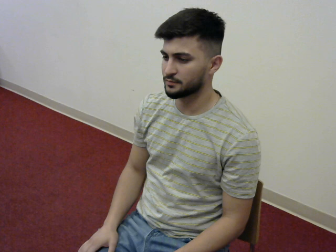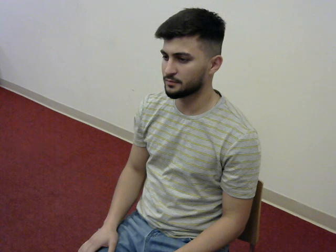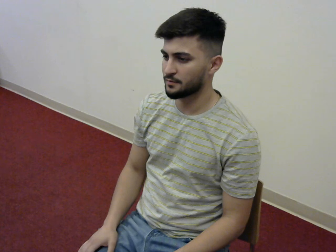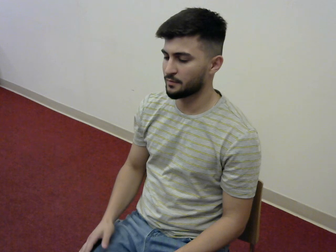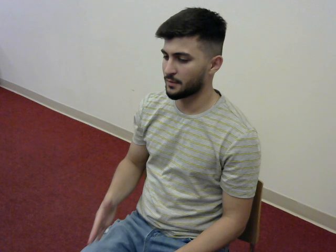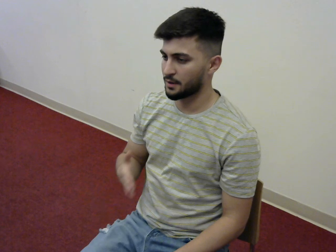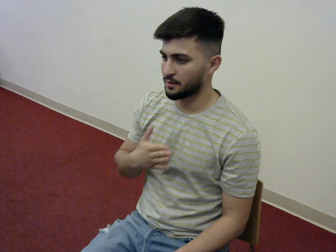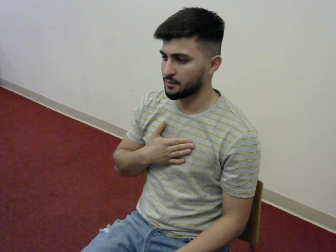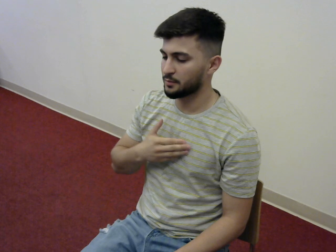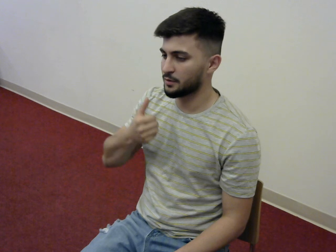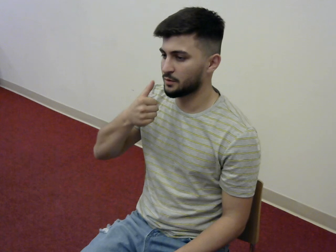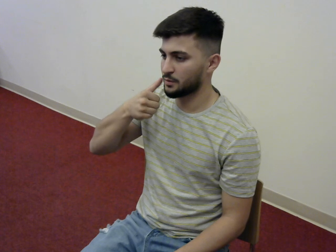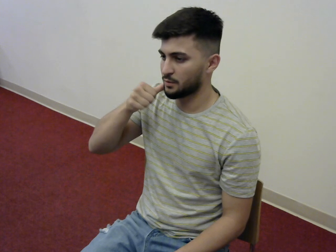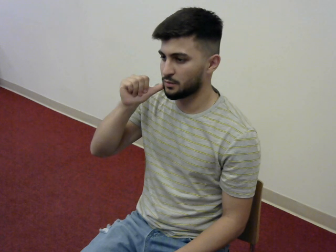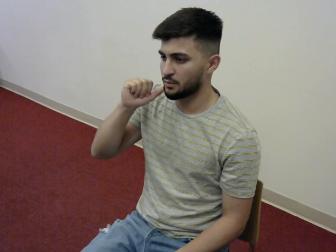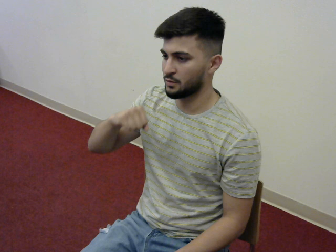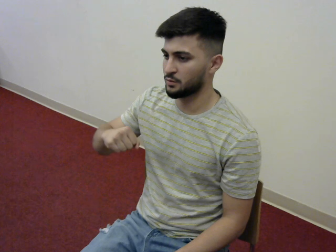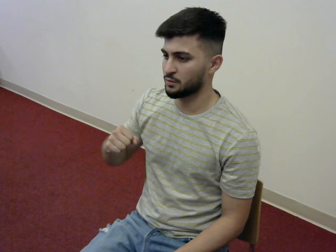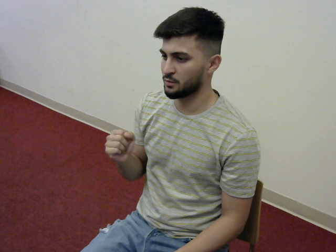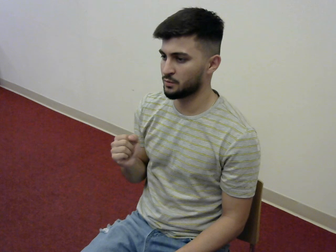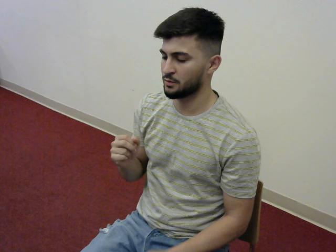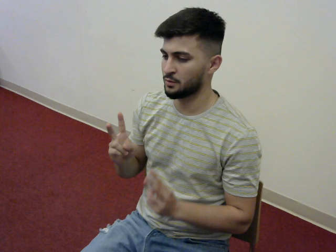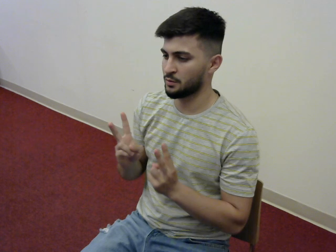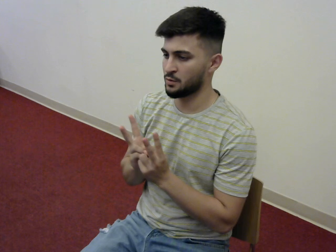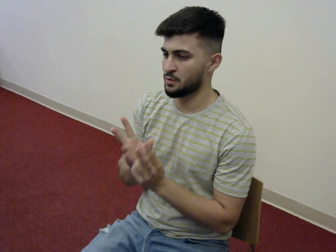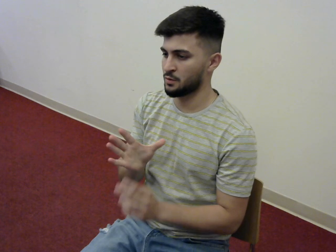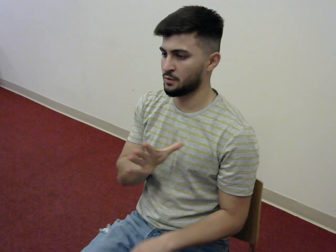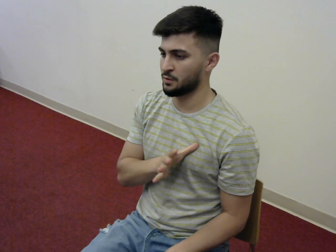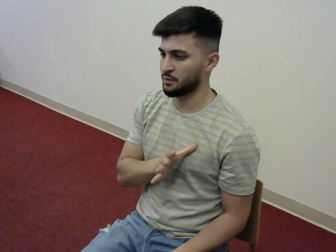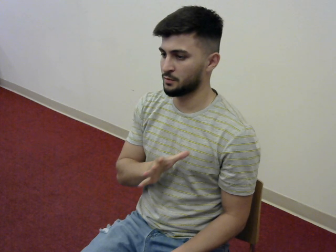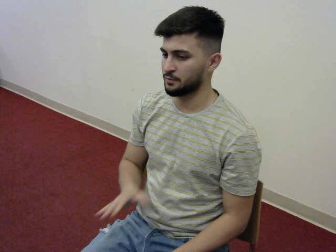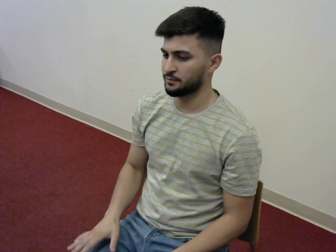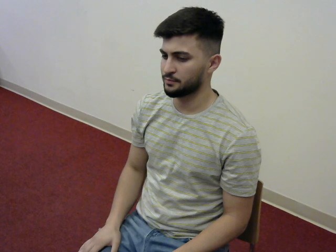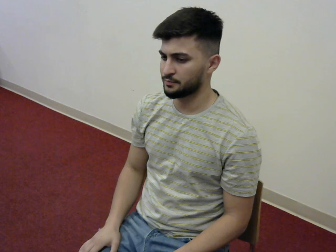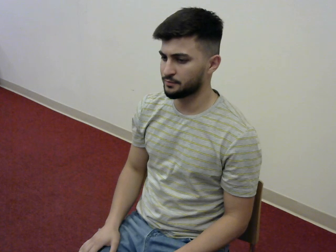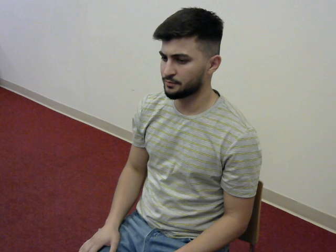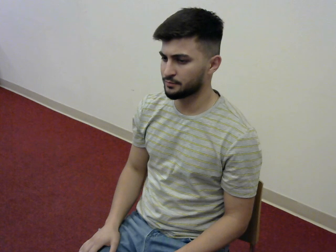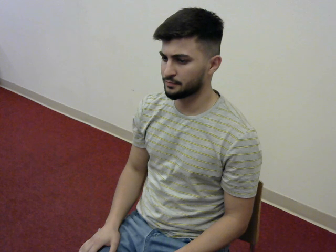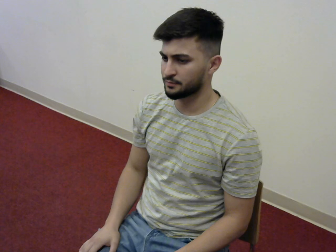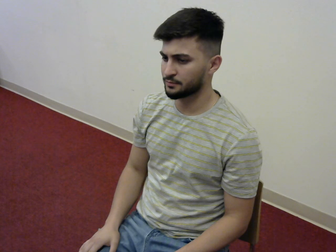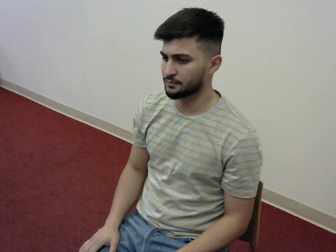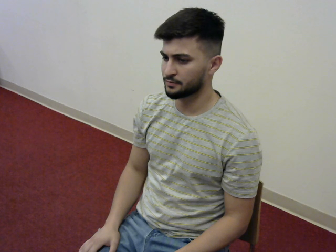Mən dünən dostlarımla görüşmüşdüm